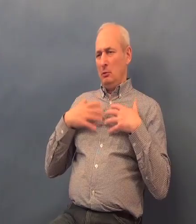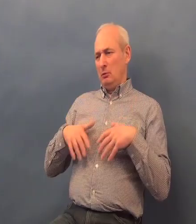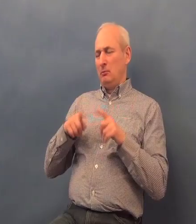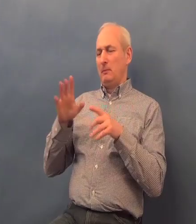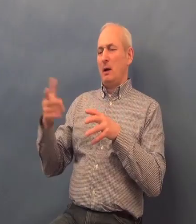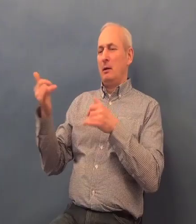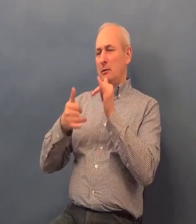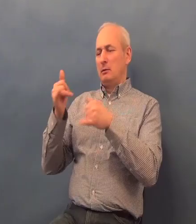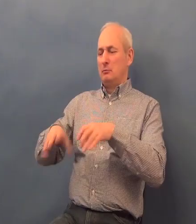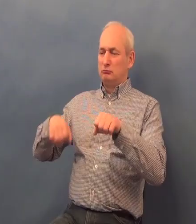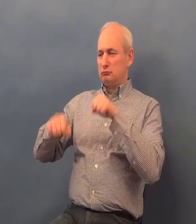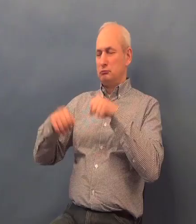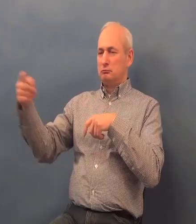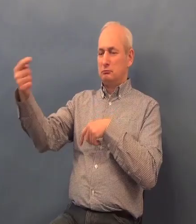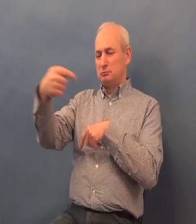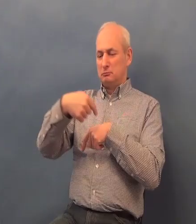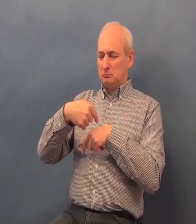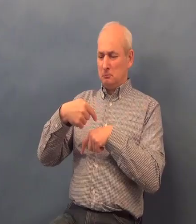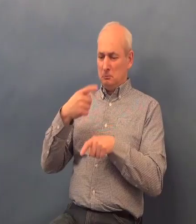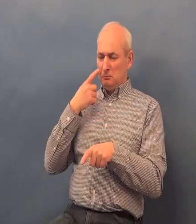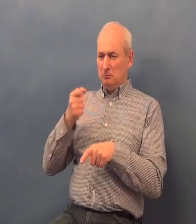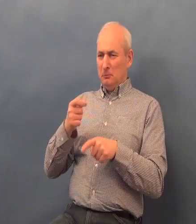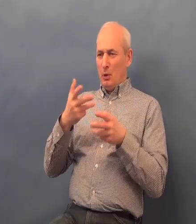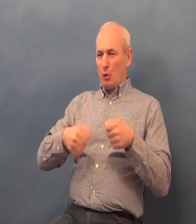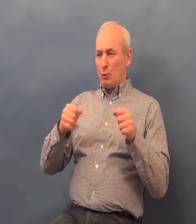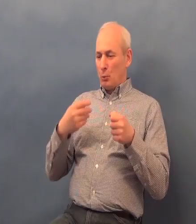Chłopiec na rowerze zbliża się do koszy, zauważa je, myśli - wspaniałe owoce...